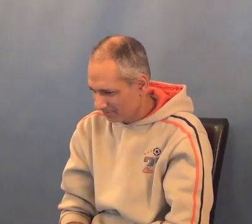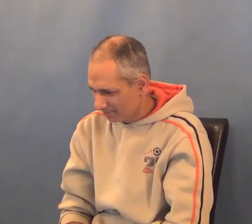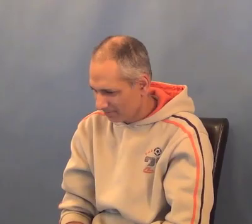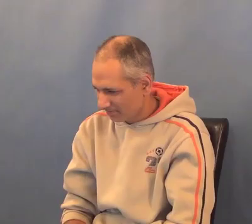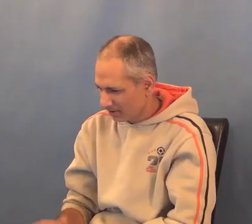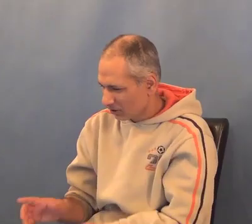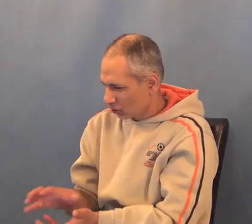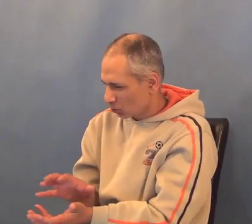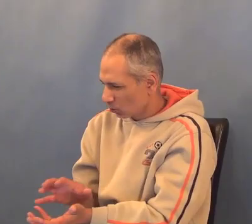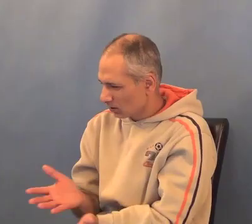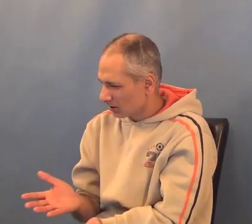To, jak to się miga?